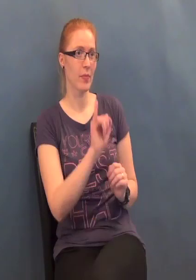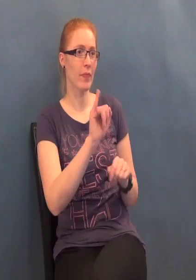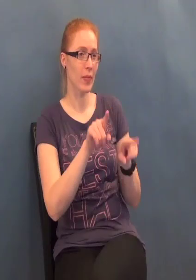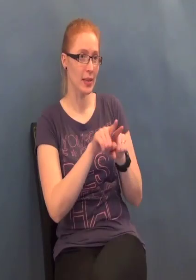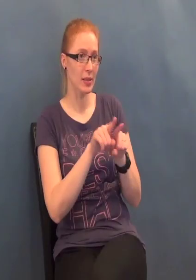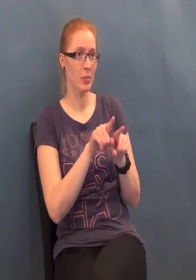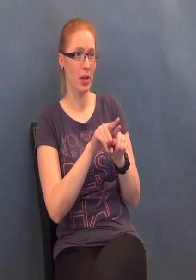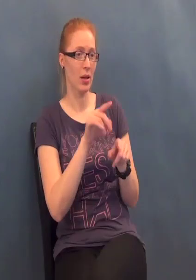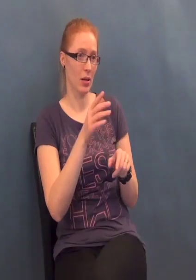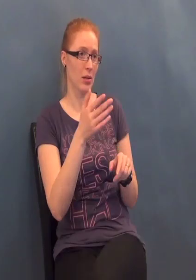I też...